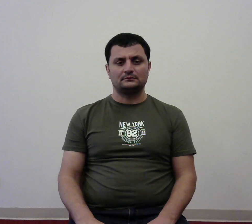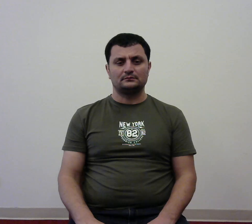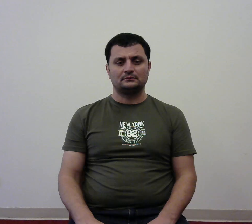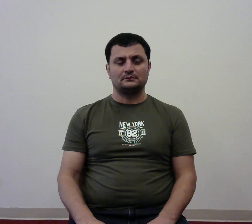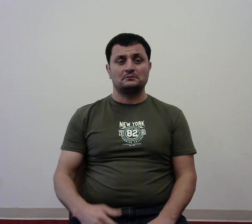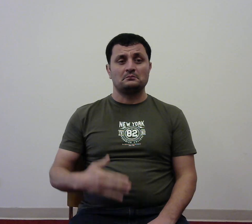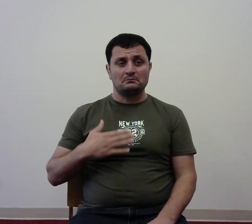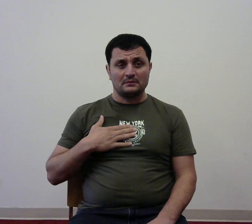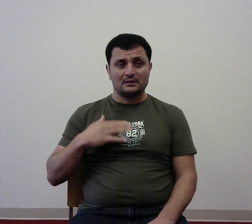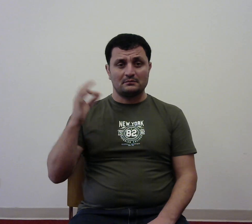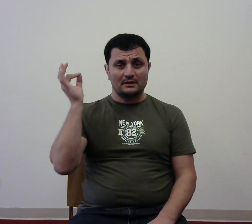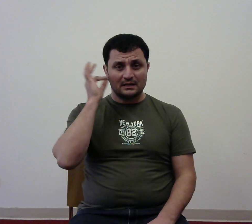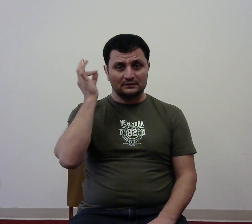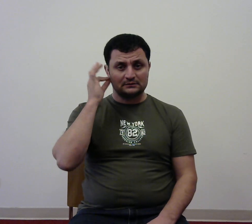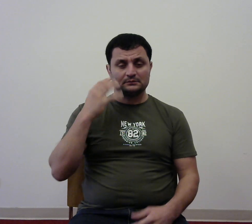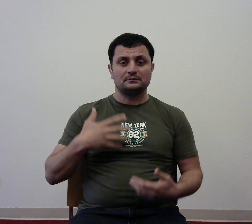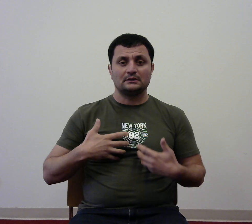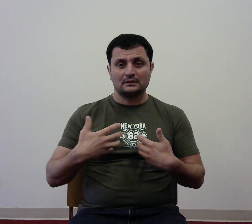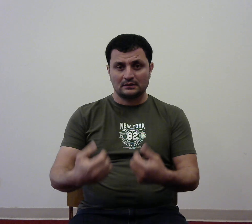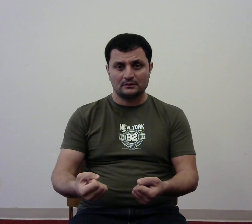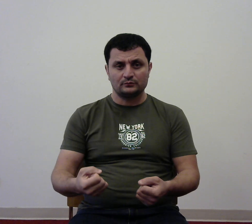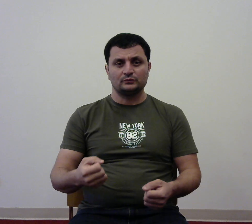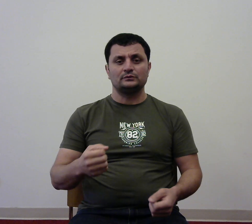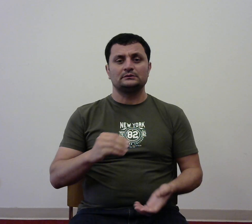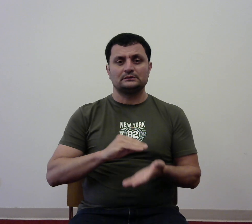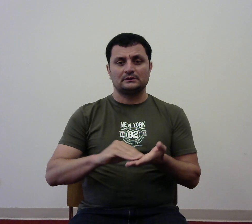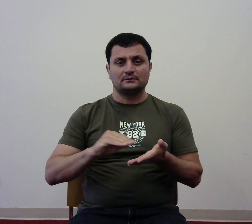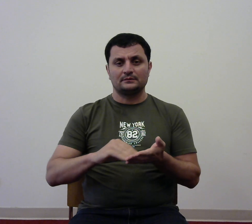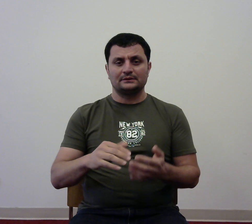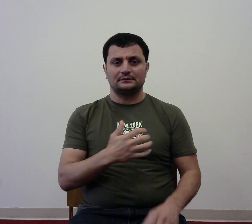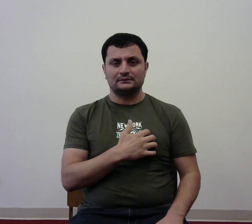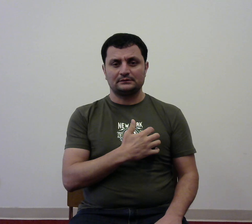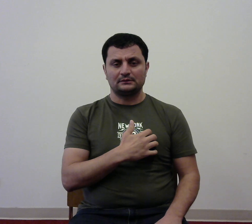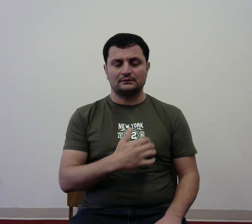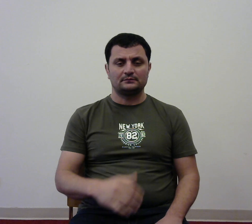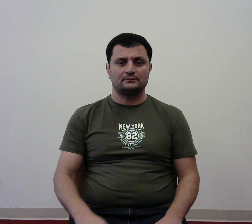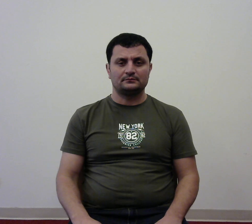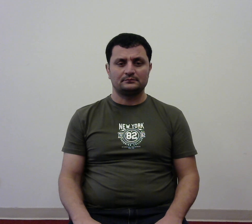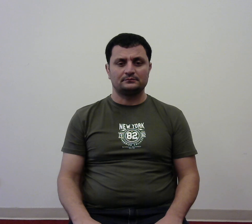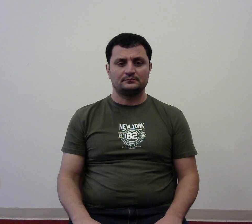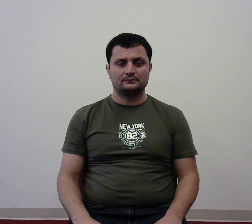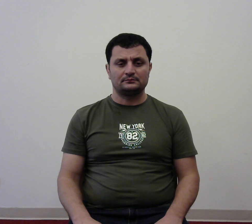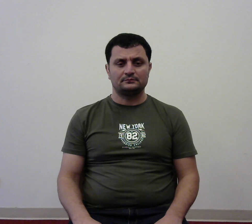Mən həkimin qəbuluna yazılmaq istəyirəm